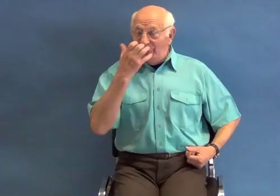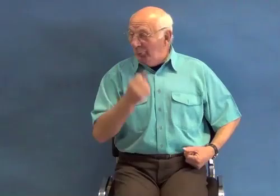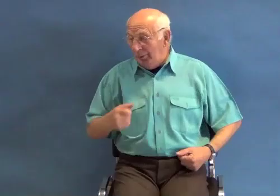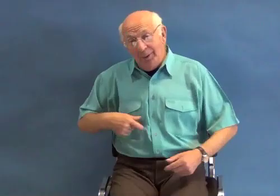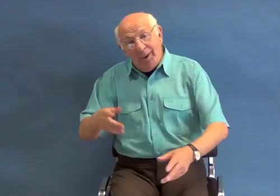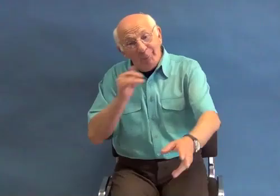Na pokaz!